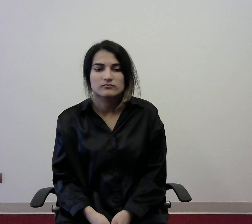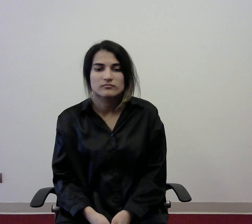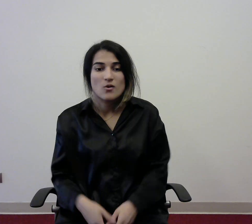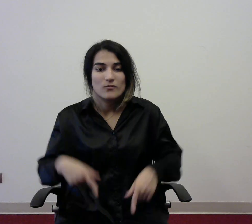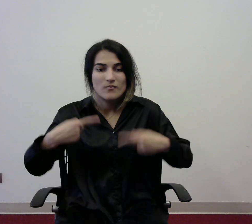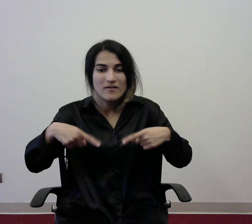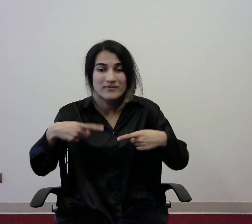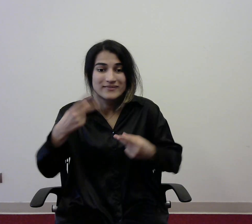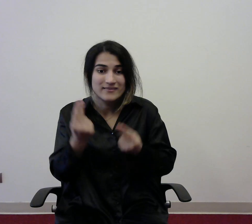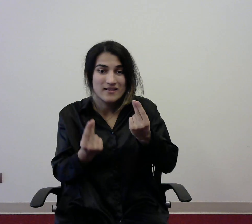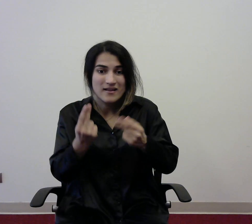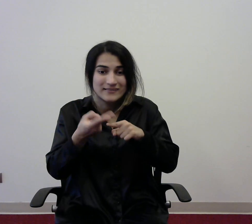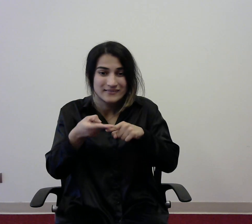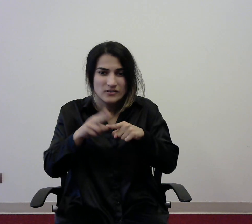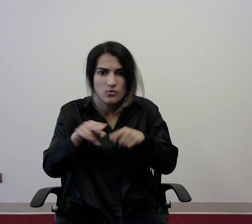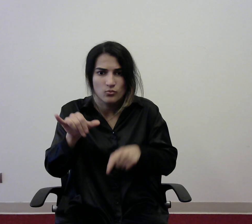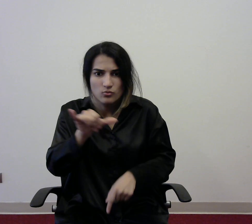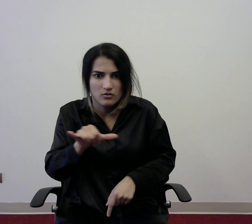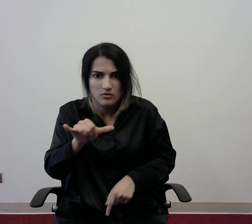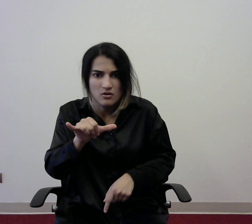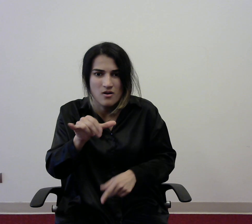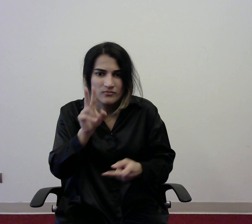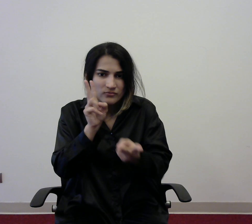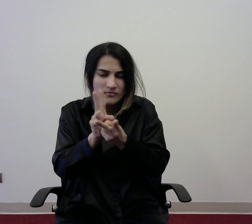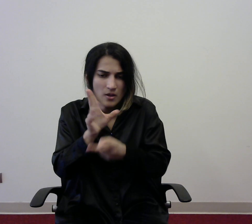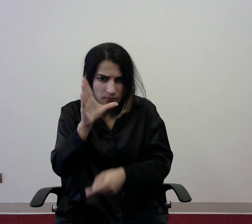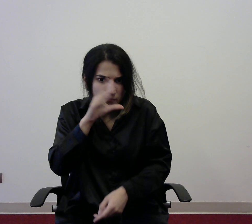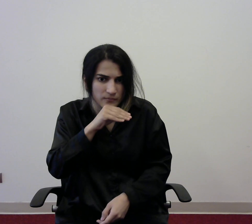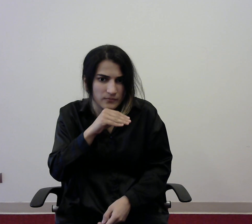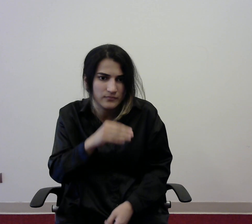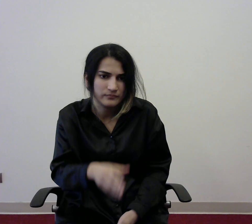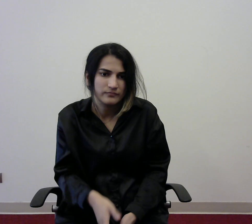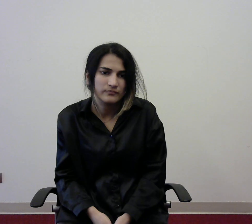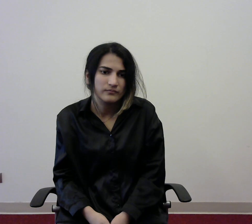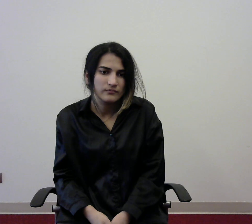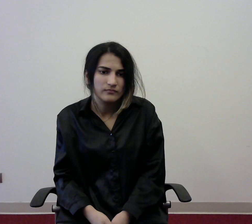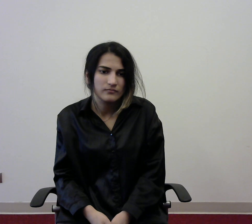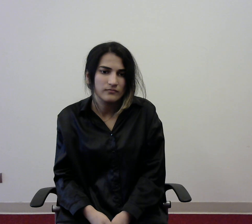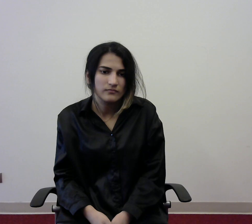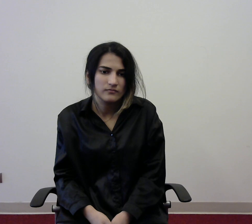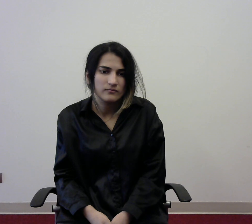Futbol oynamaq üçün harda görüşə bilərik?